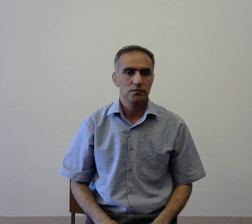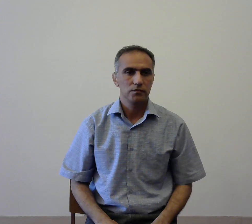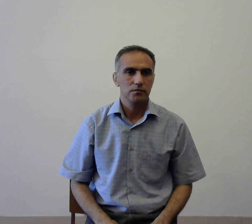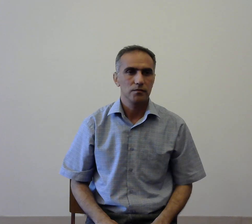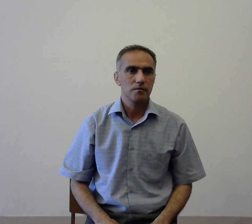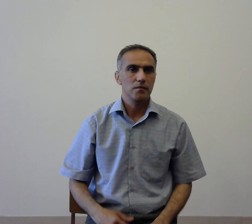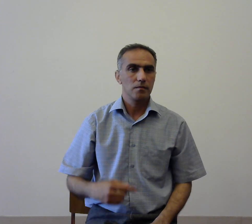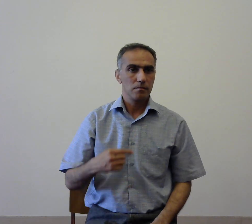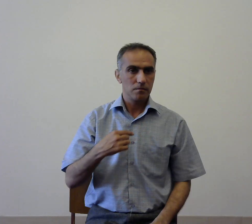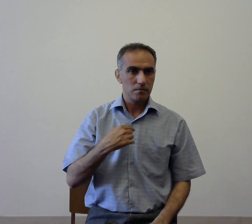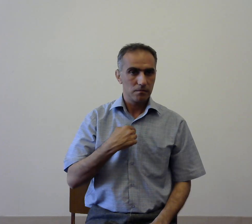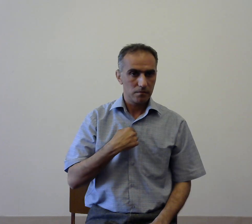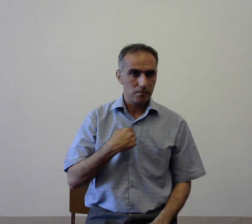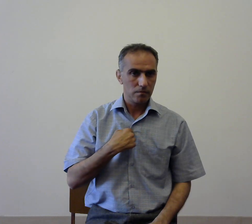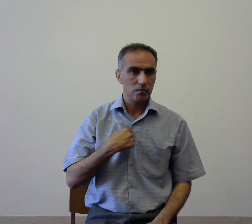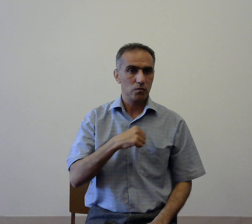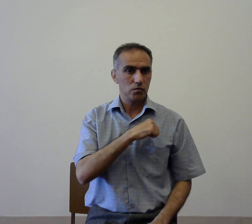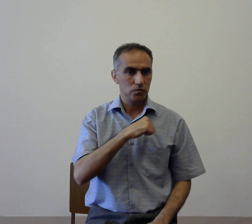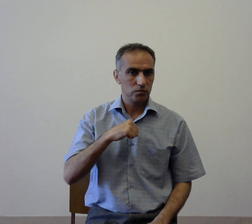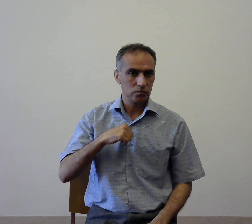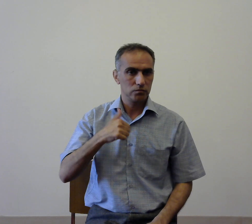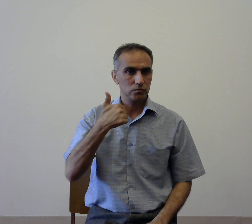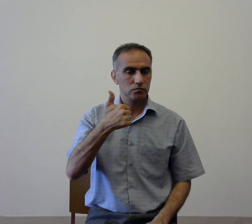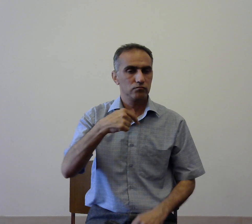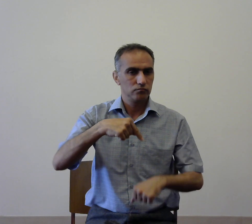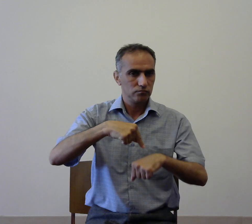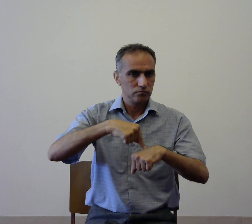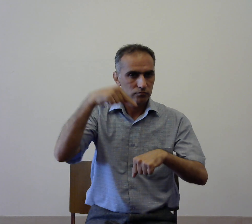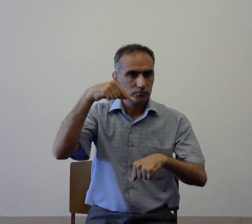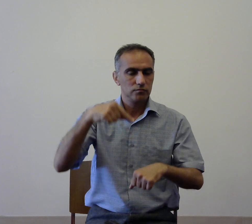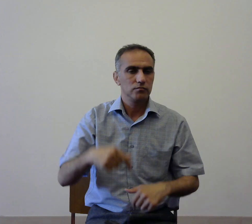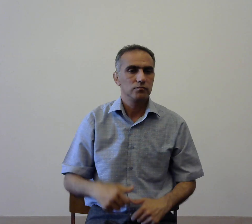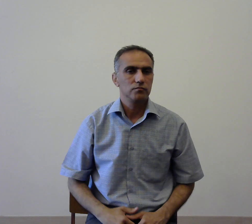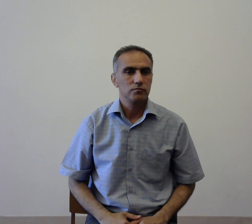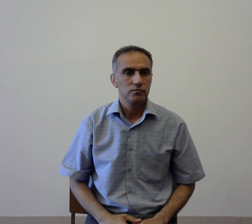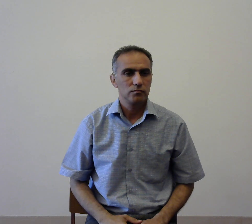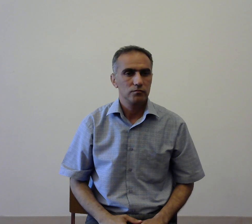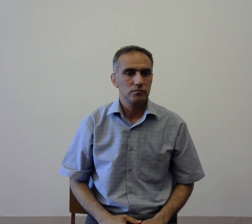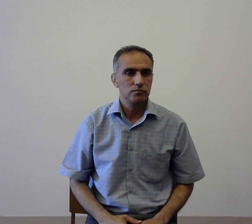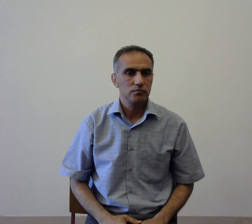Mən özümü yaxşı hiss edirəm